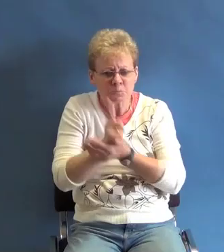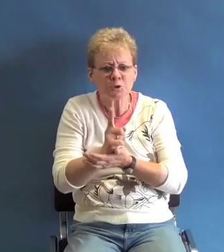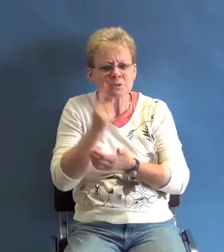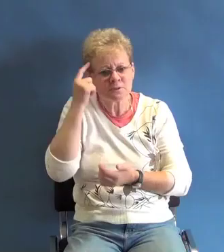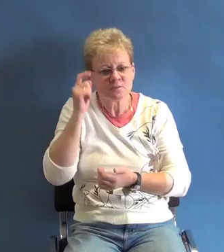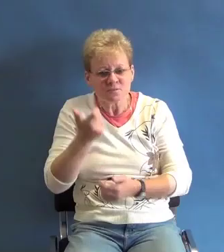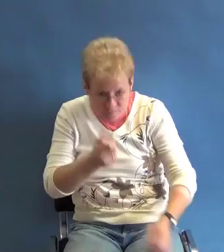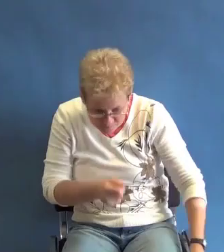Jak to się rybce udało?